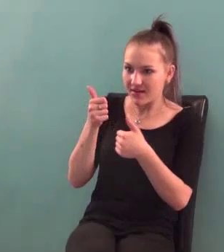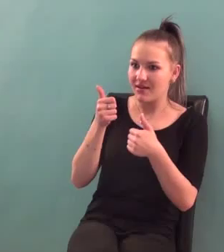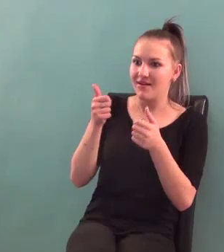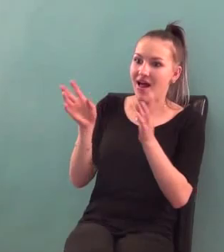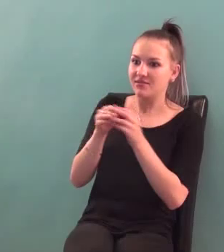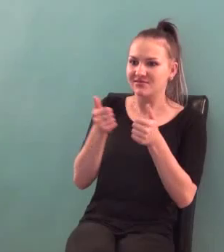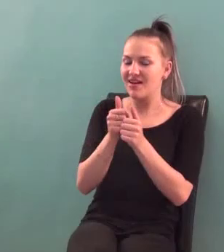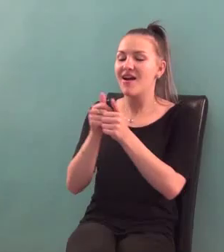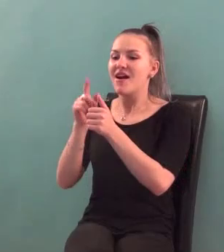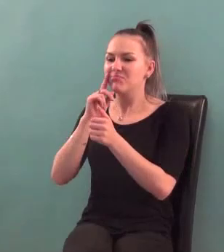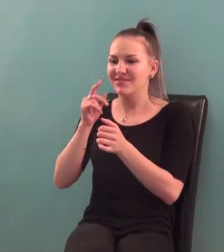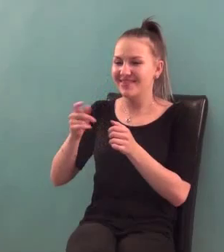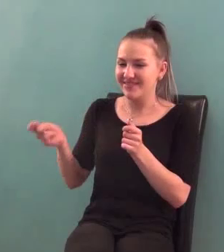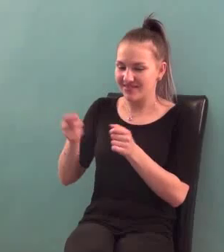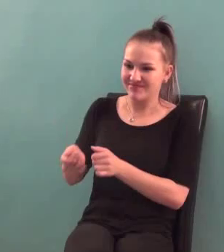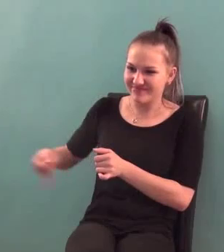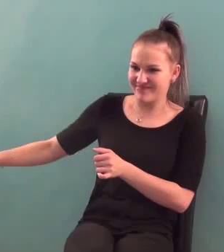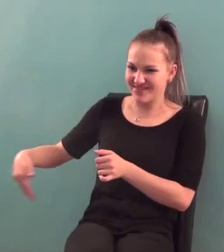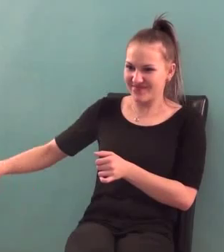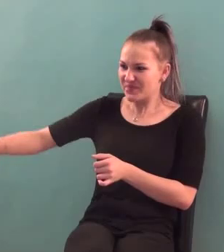Idą razem, a mężczyzna odsuwa chłopca nogą, odgania go.